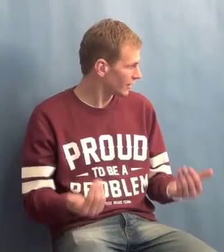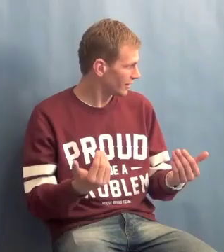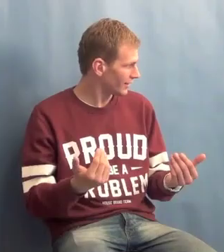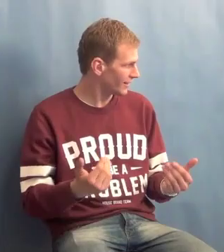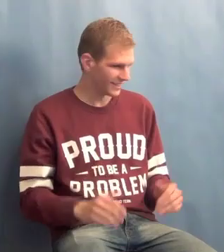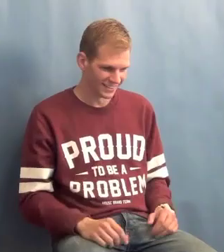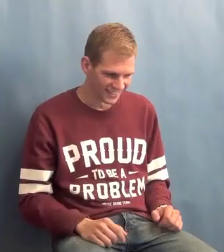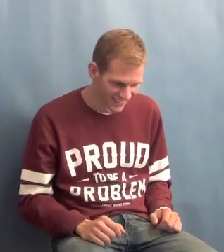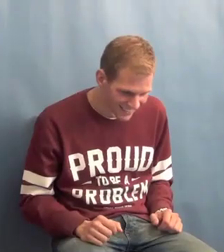Sanki?!